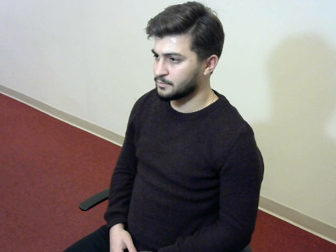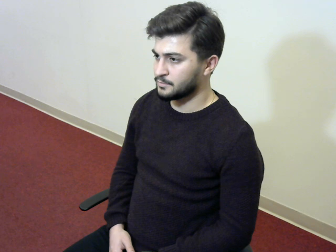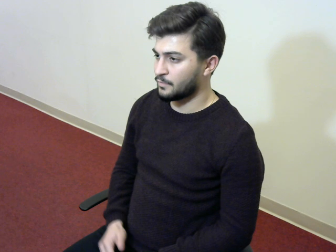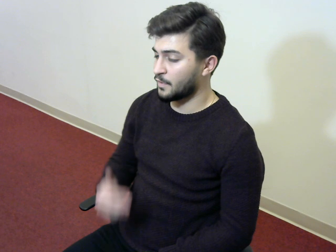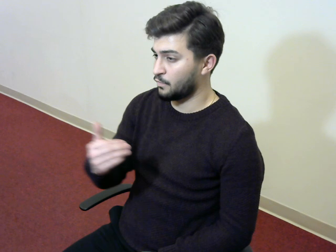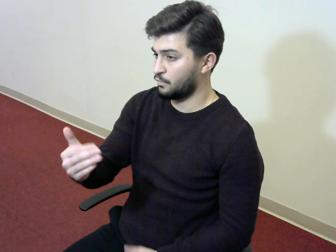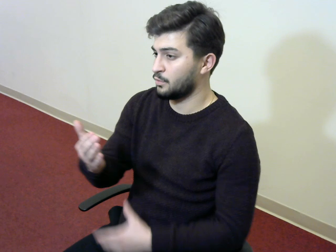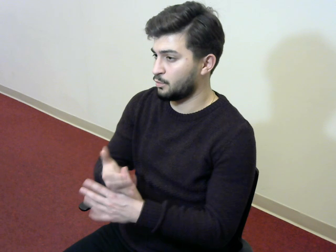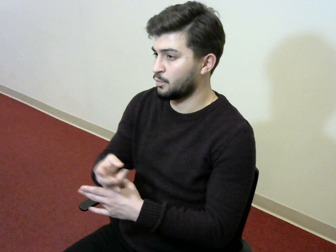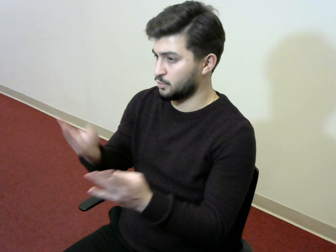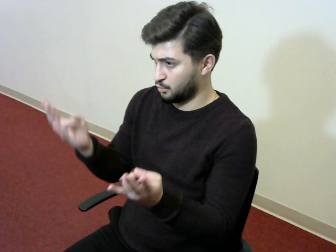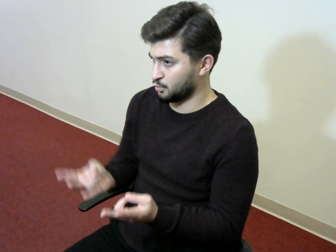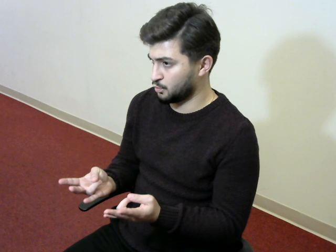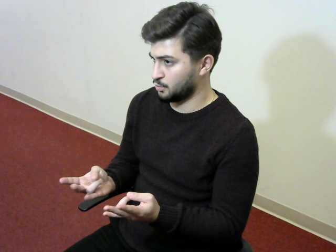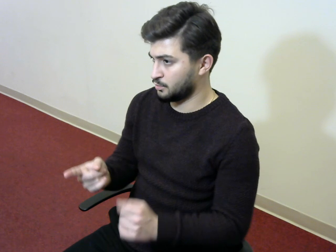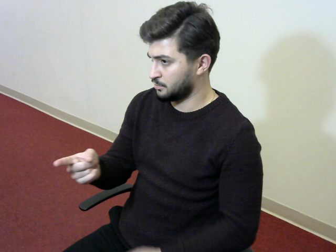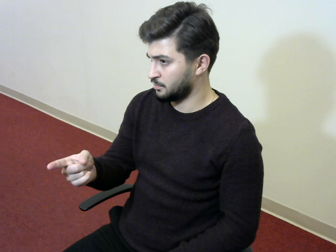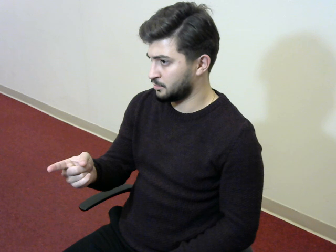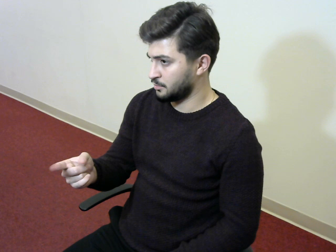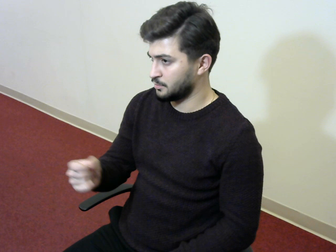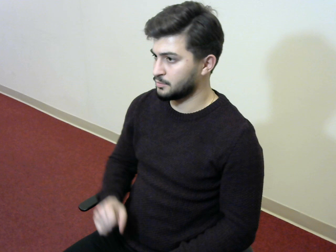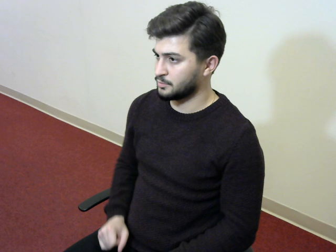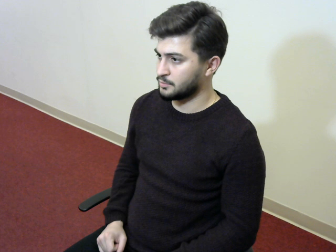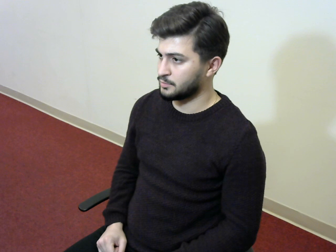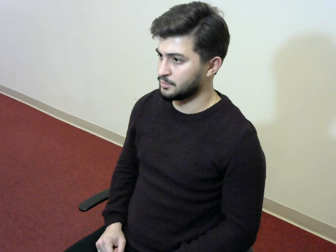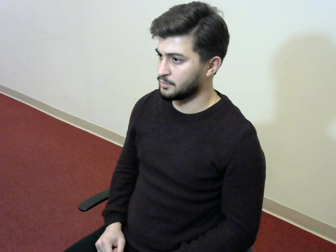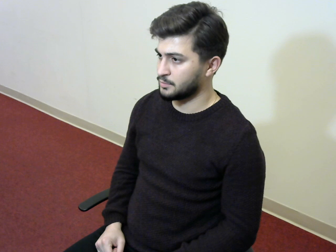Sizə kömək lazımdır mı?